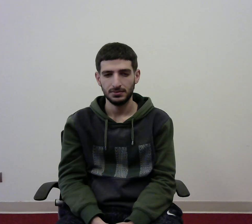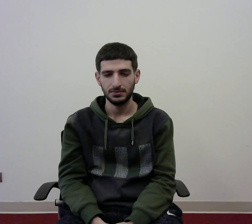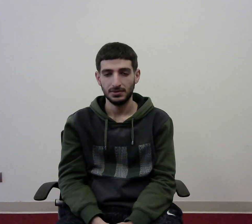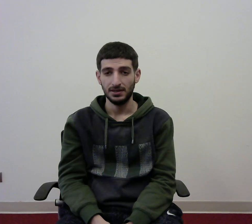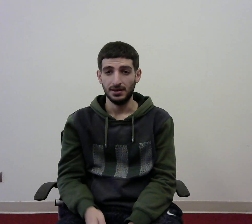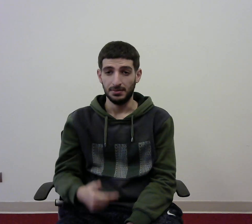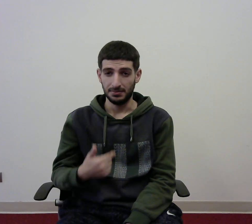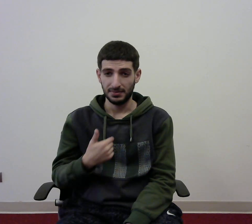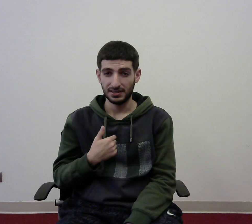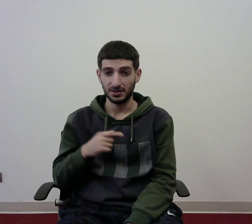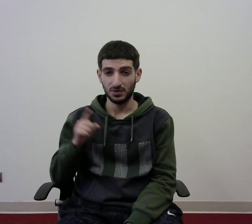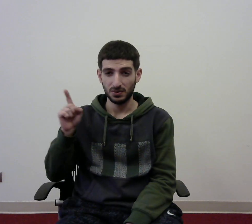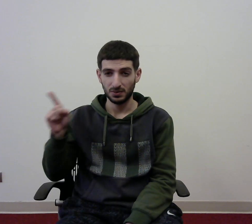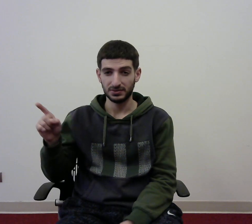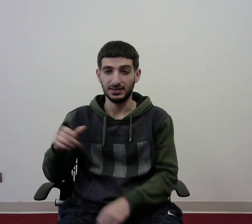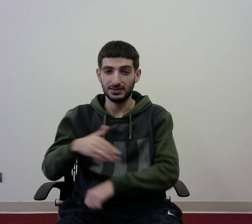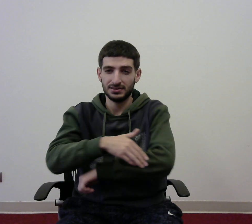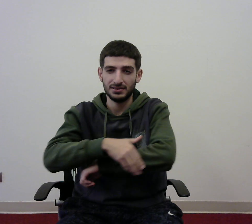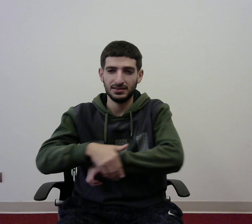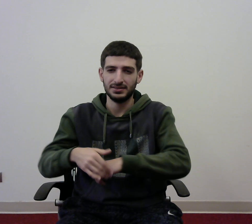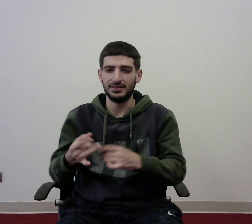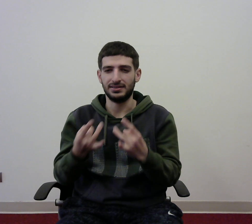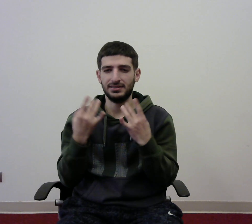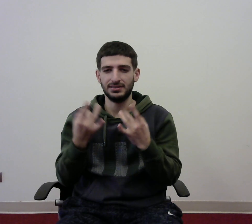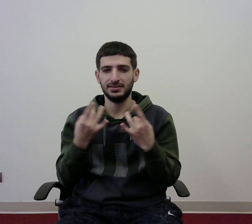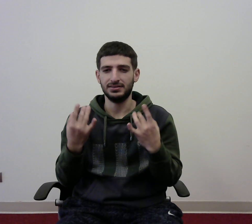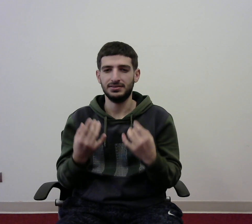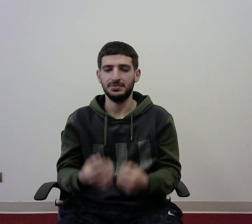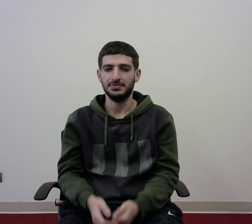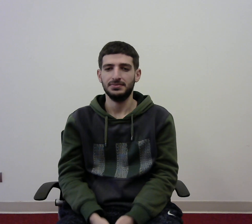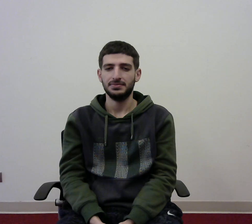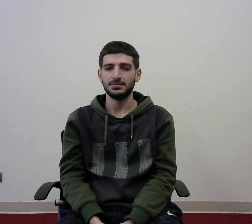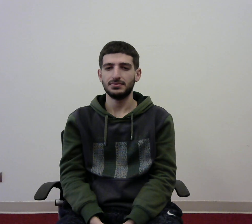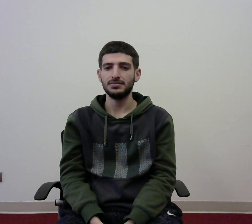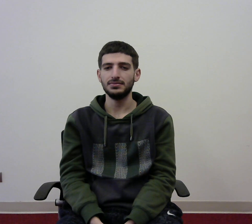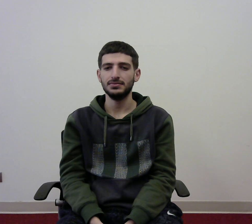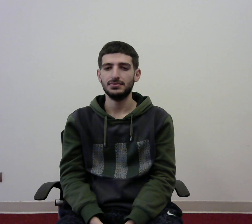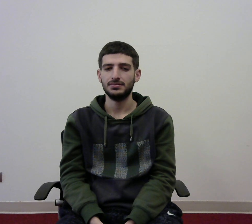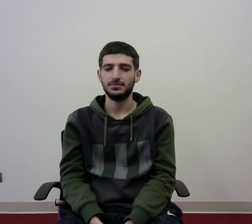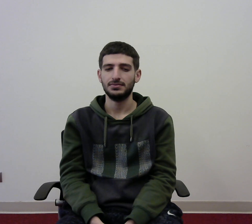Mənə oranın ünvanını deyin